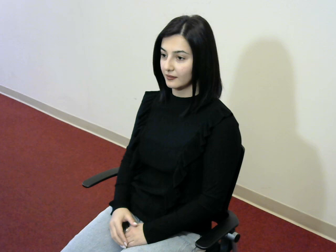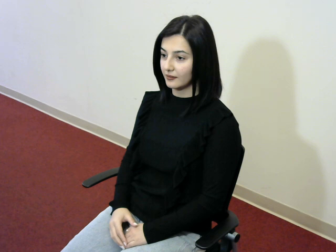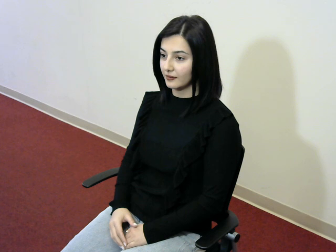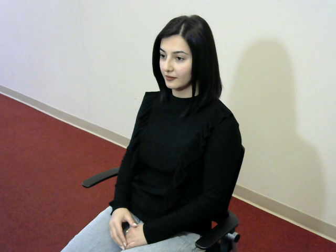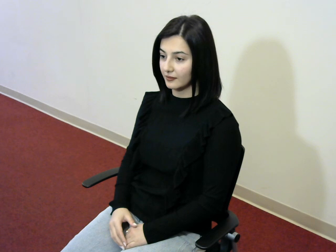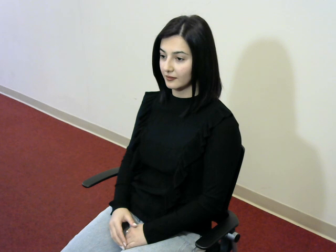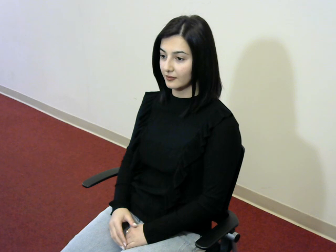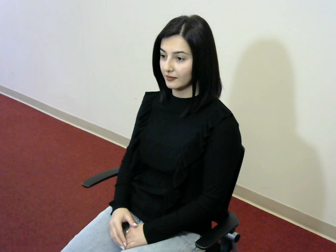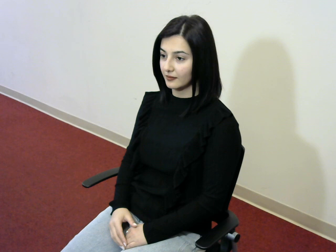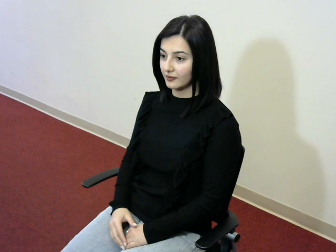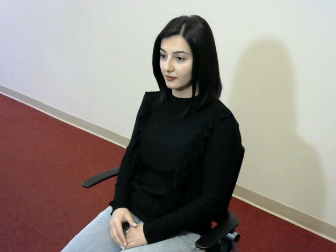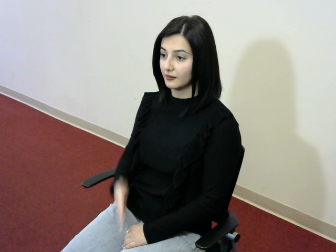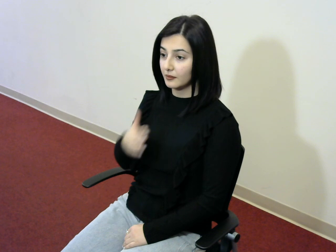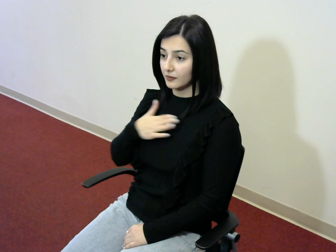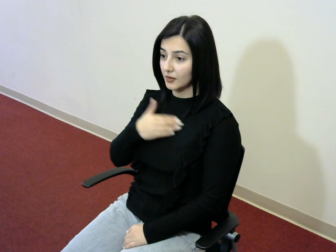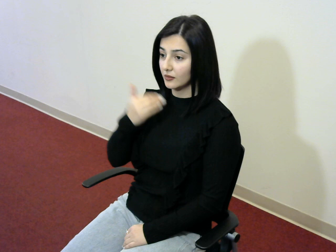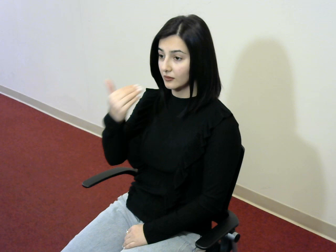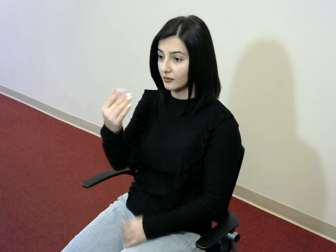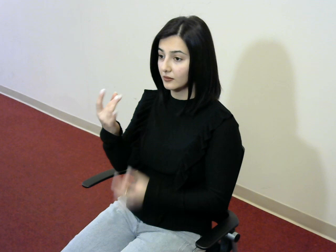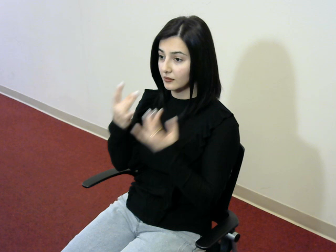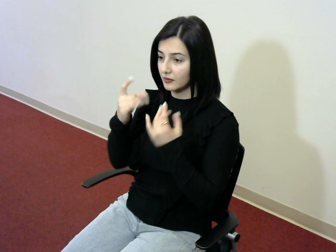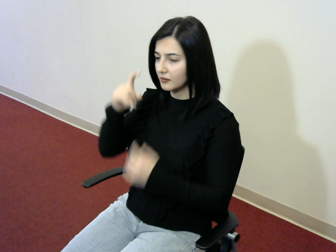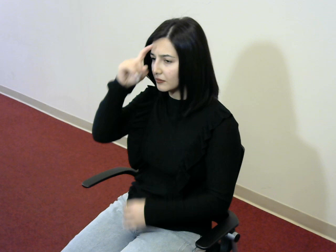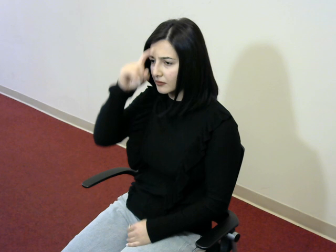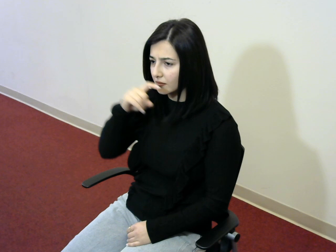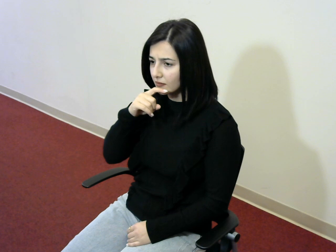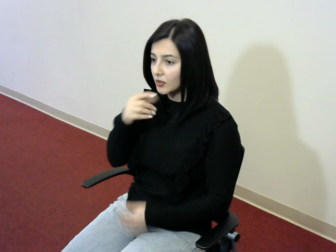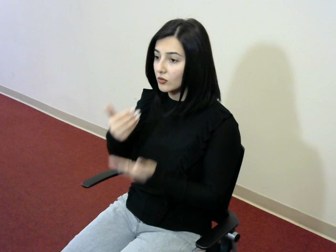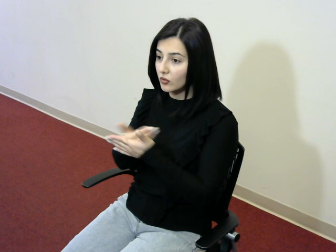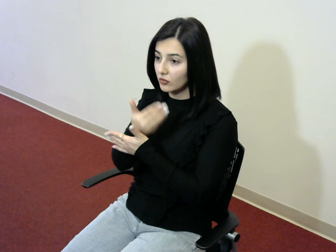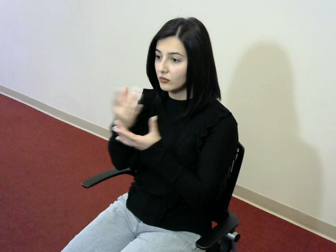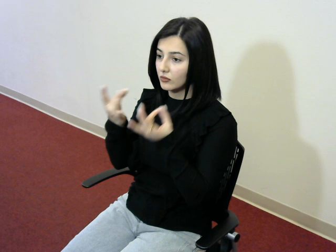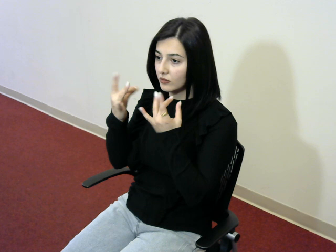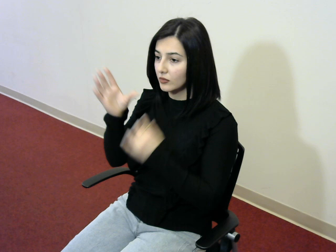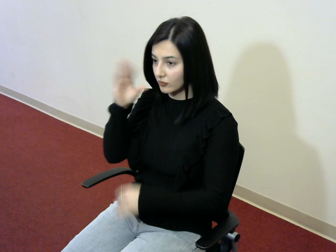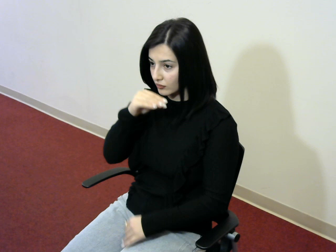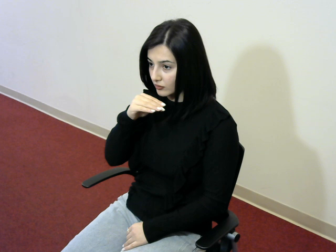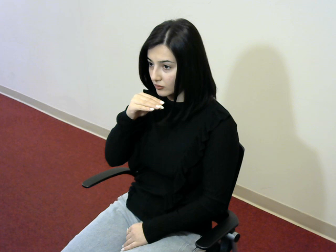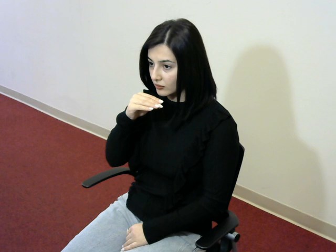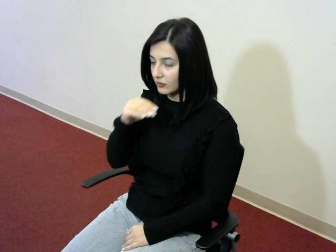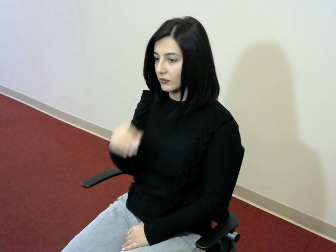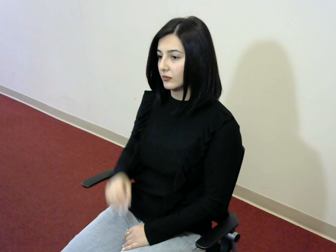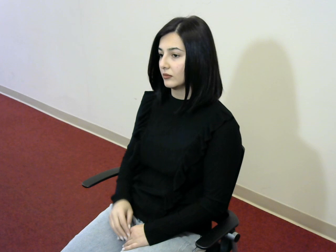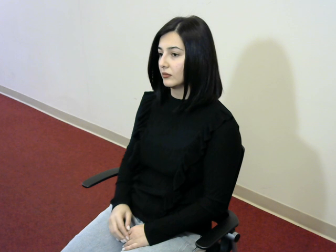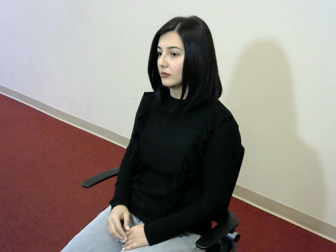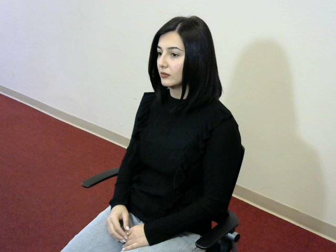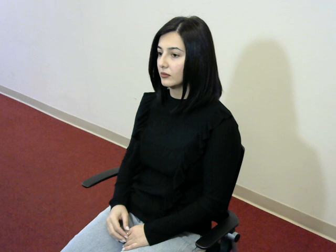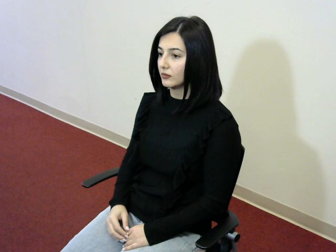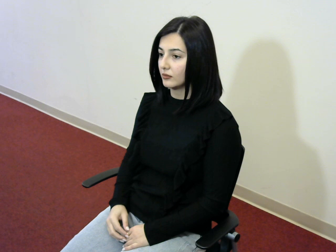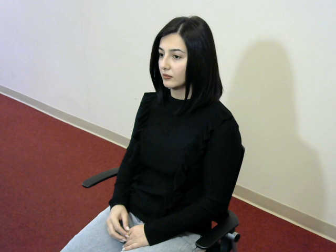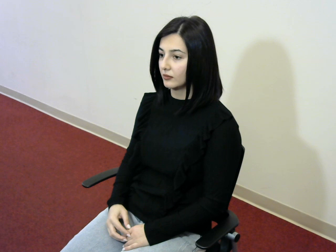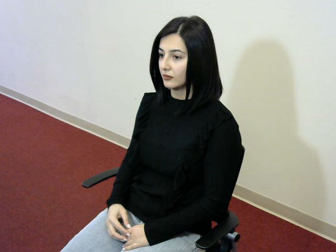Mən sizin dediklərinizi başa düşmədim, yenidən izah edə bilərsinizmi?